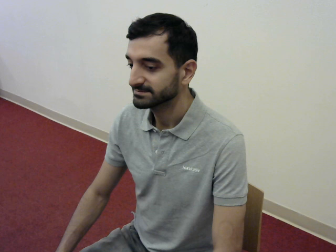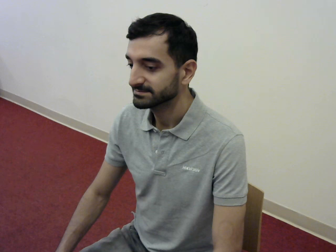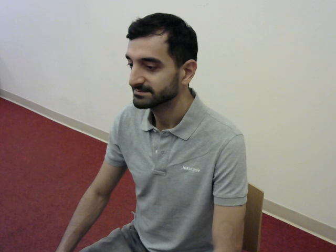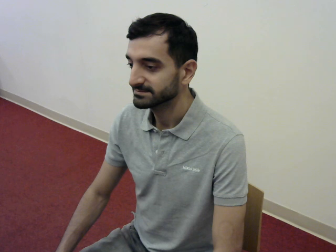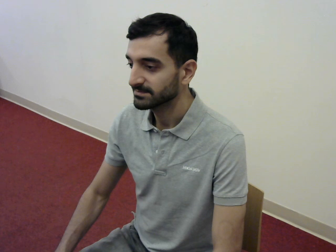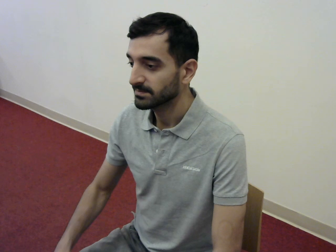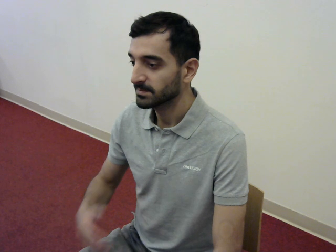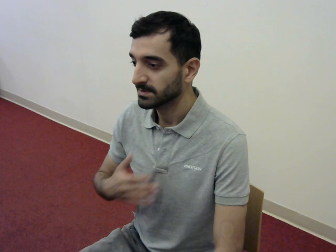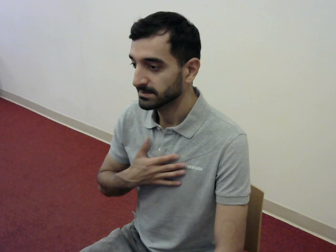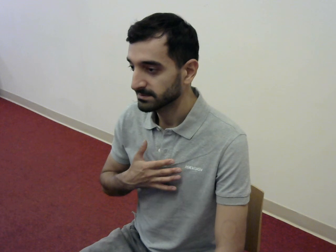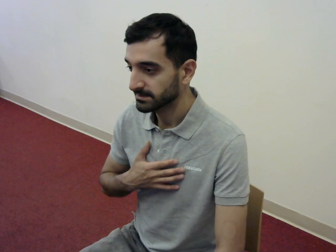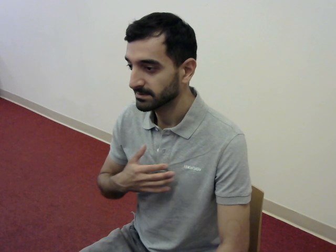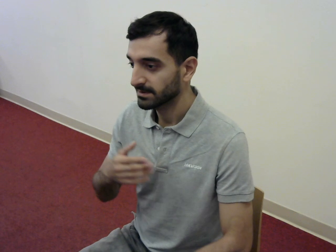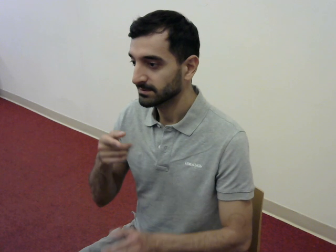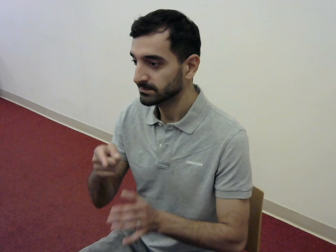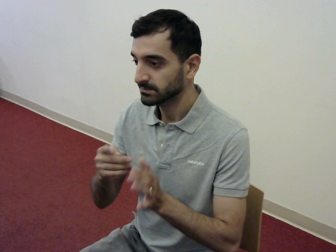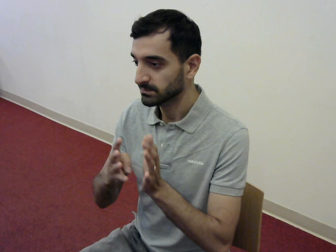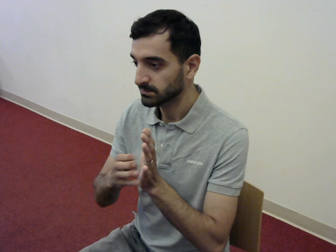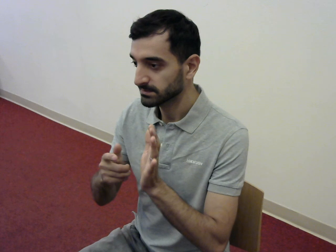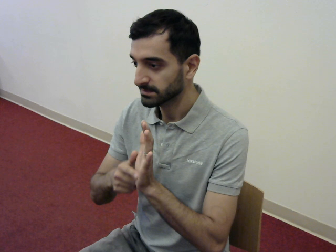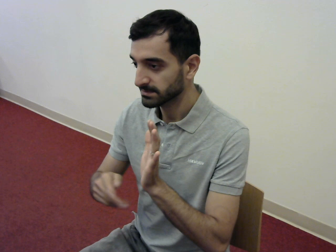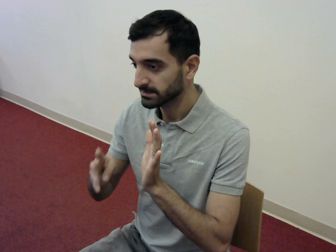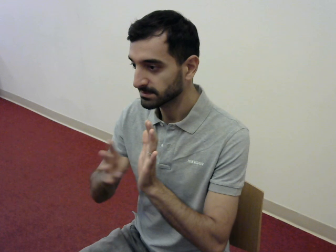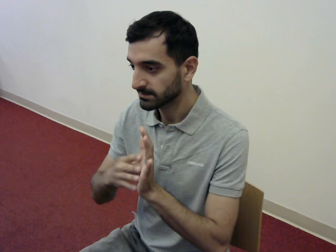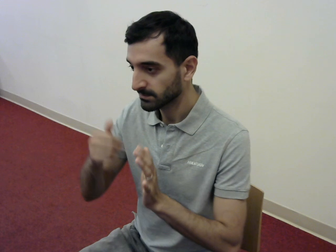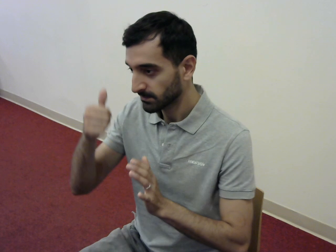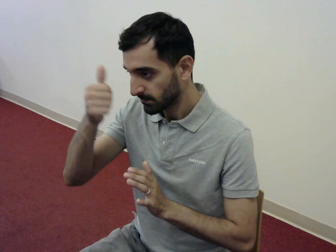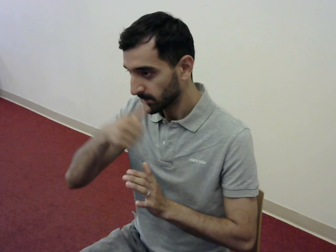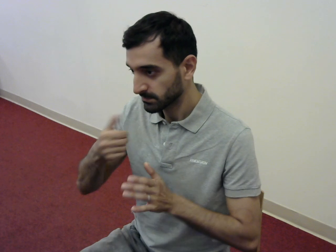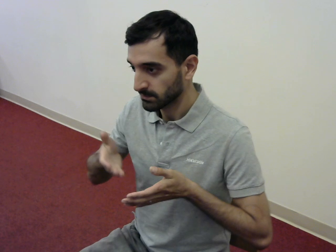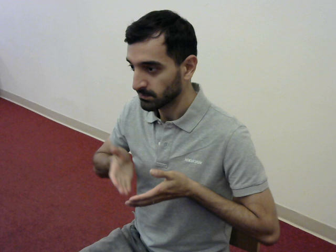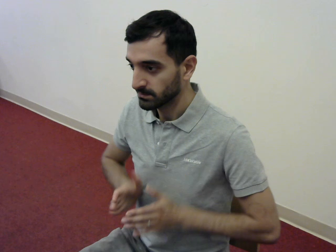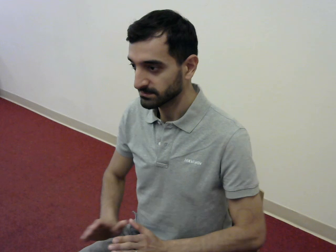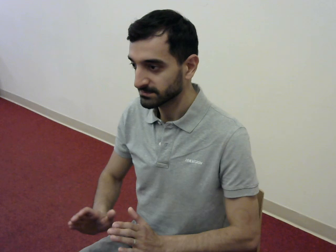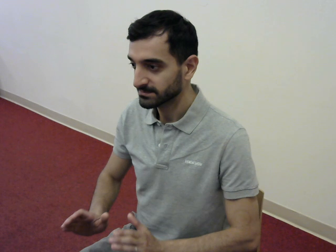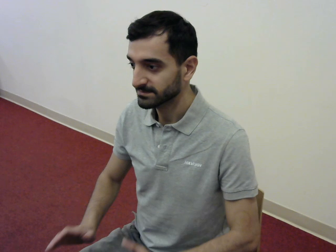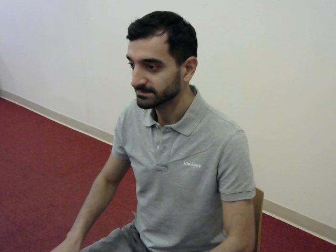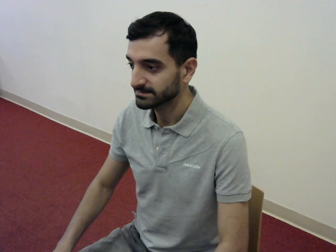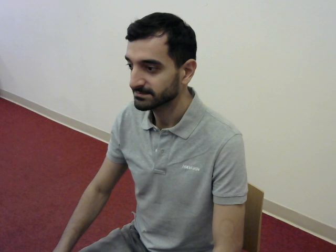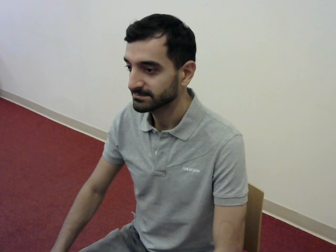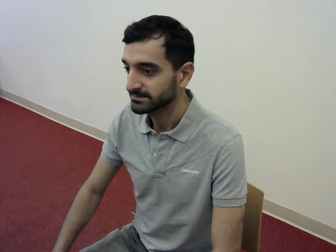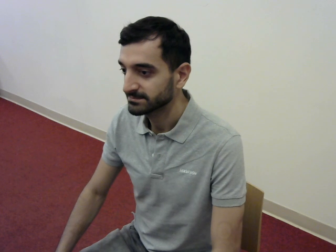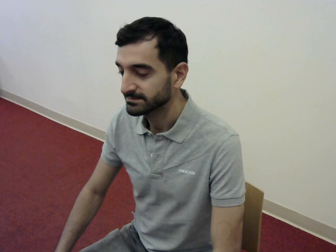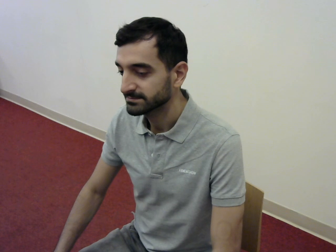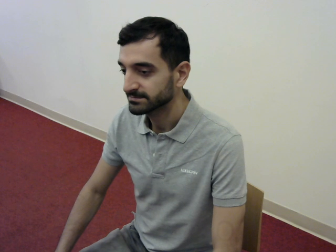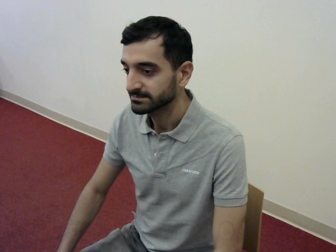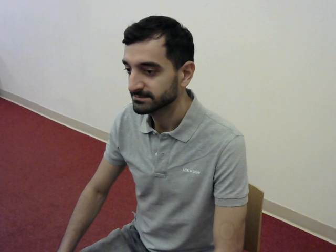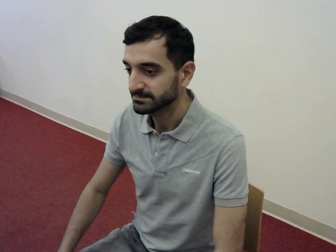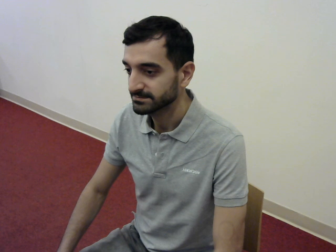Mən 1979-cu ildə anadan olmuşam